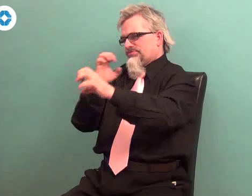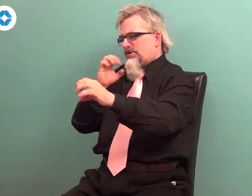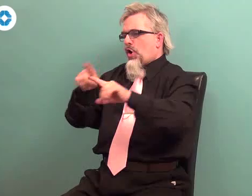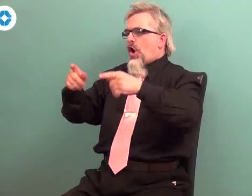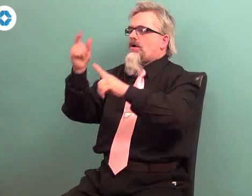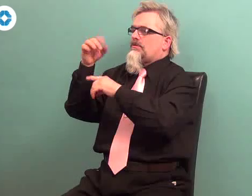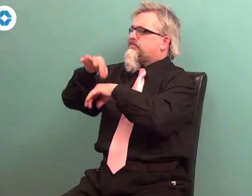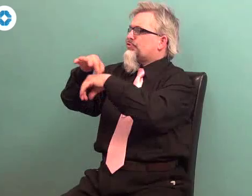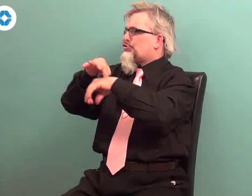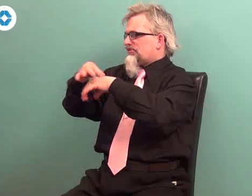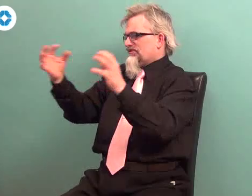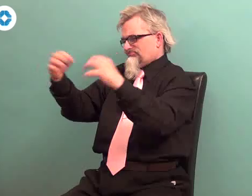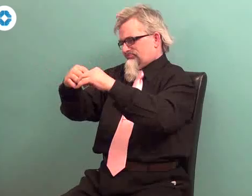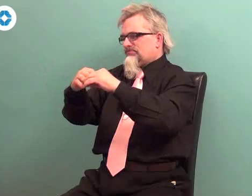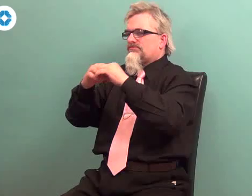Organizator, przewodnik dopilnował tego.